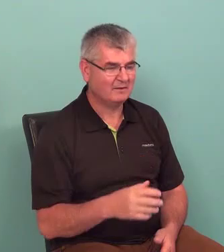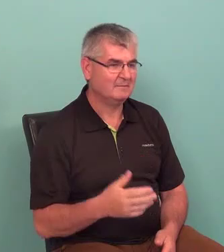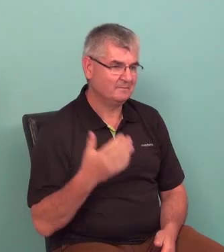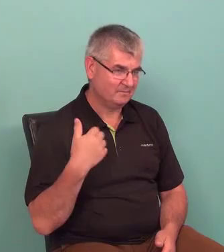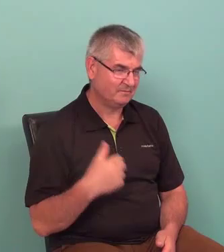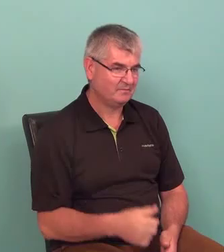Dawno.